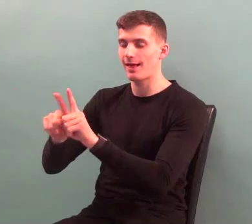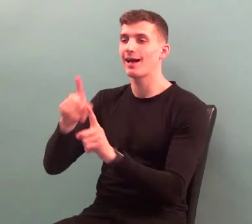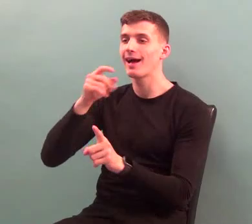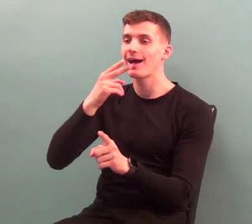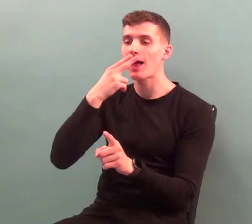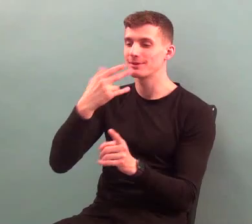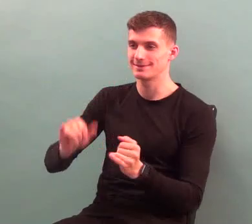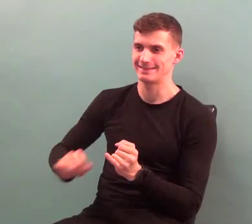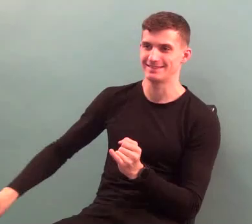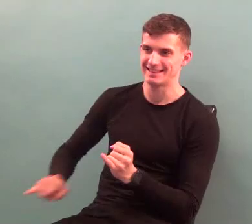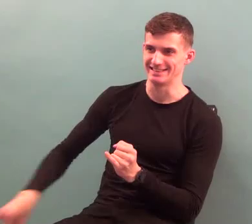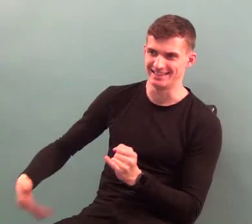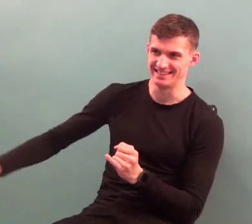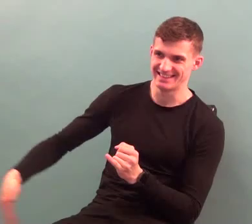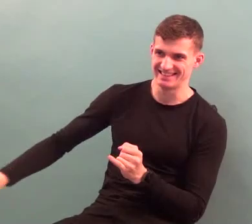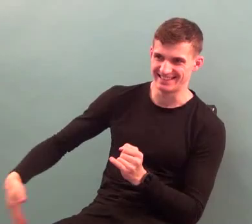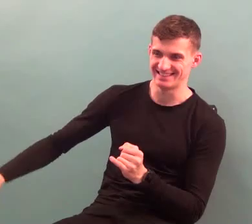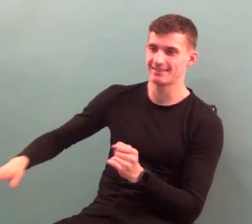Chaplin cały czas odsuwa je od siebie nogą.